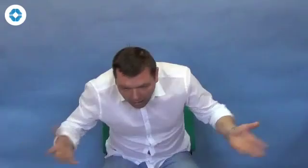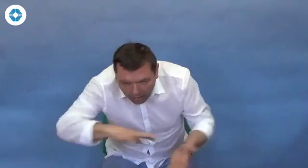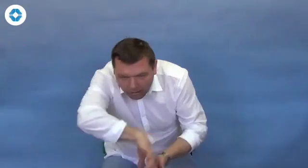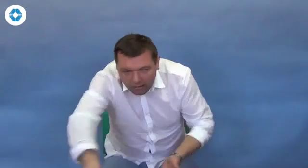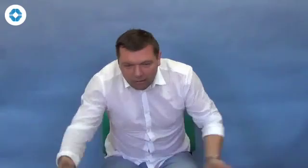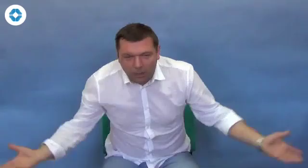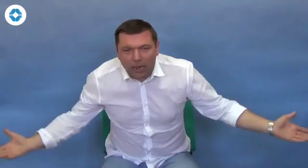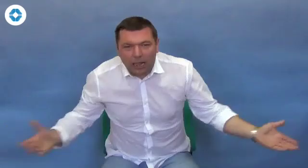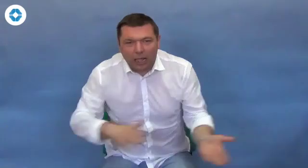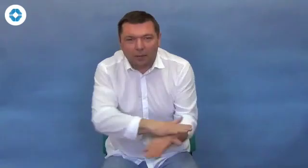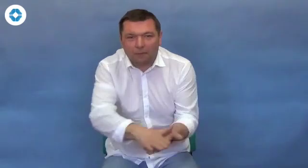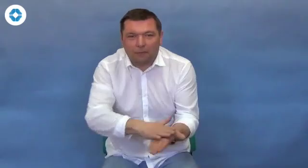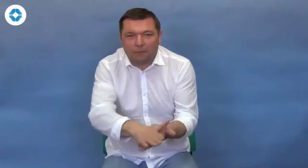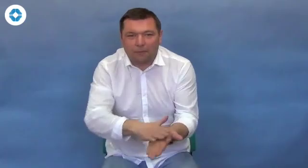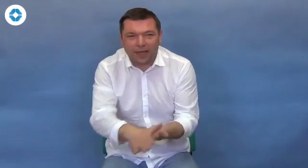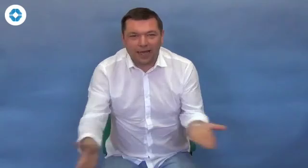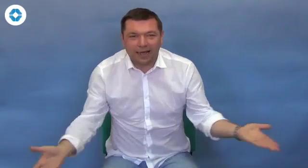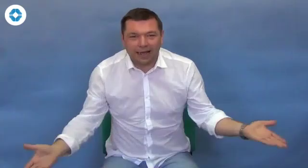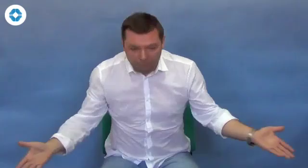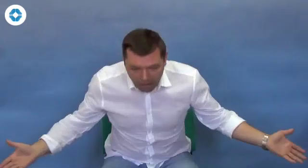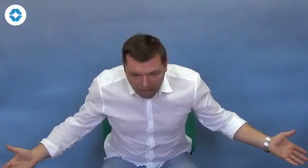Nie ma, pusto.